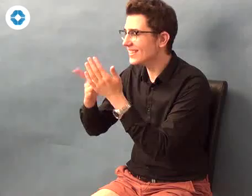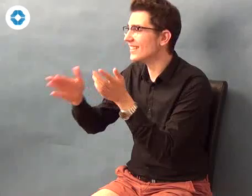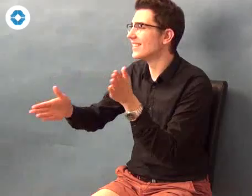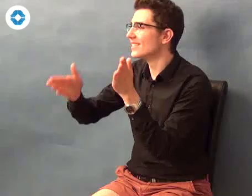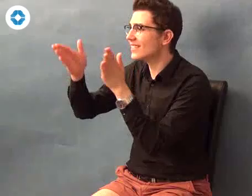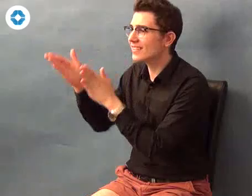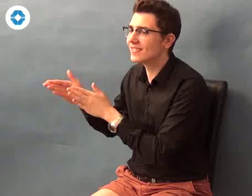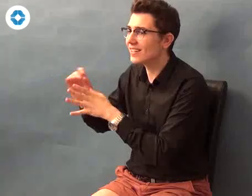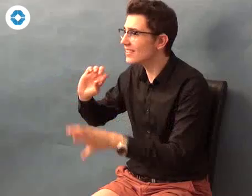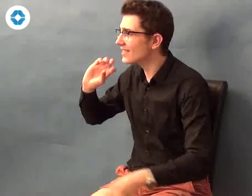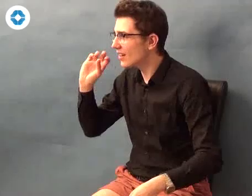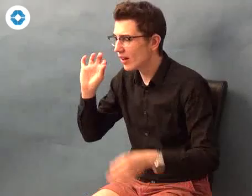Idzie do kolejnego okna.